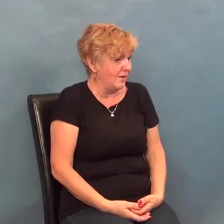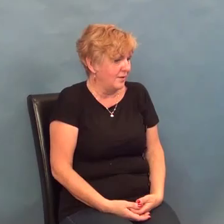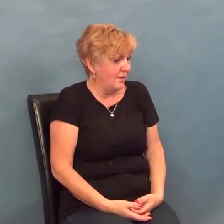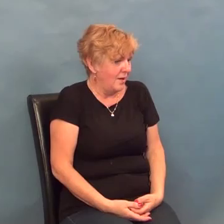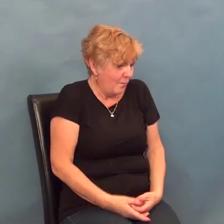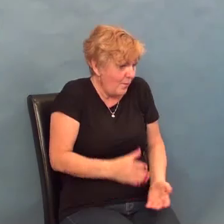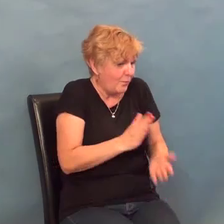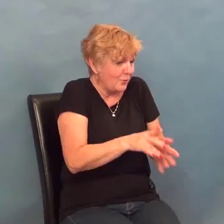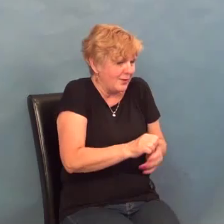Po prostu jest stary rok.